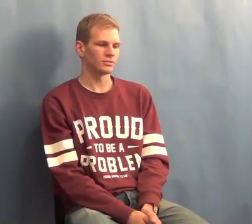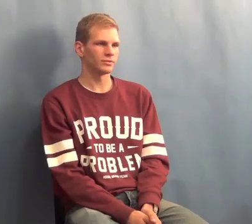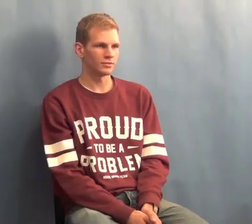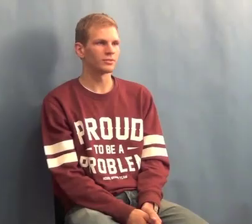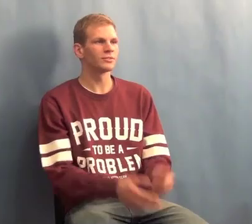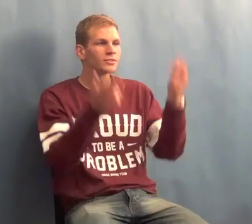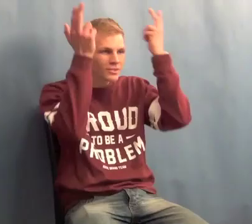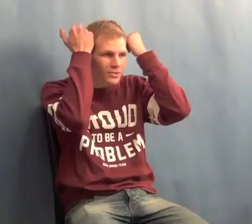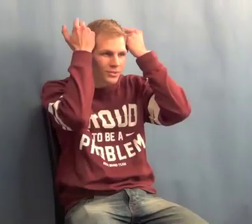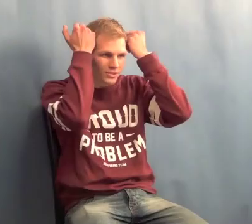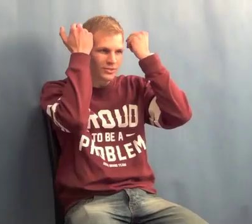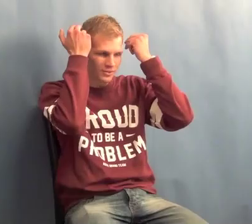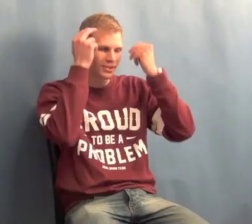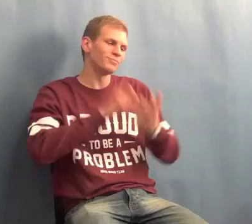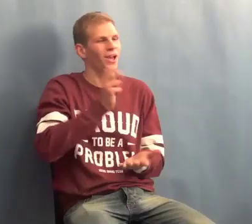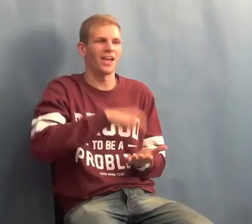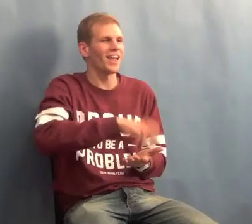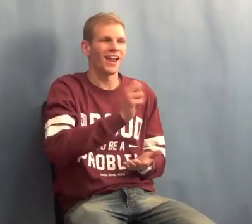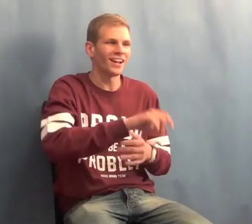Królik podskakiwał, biegał sobie.